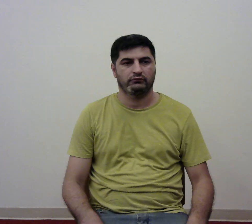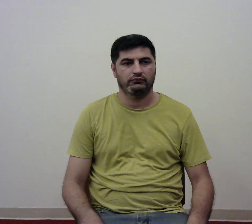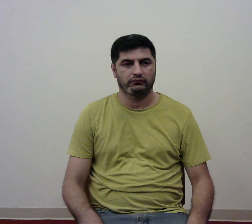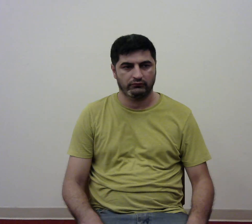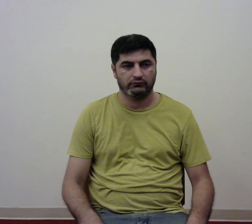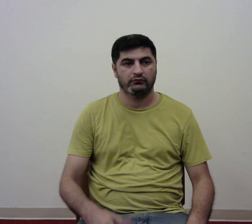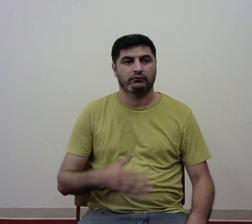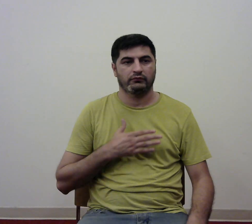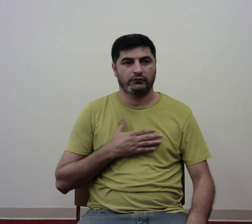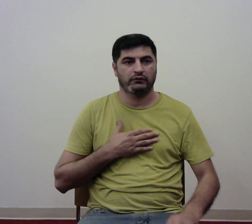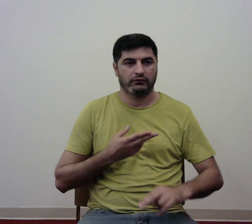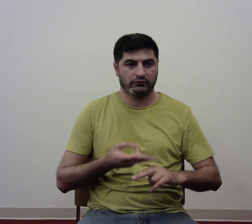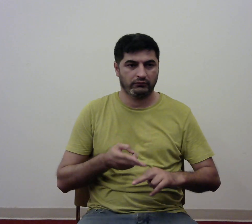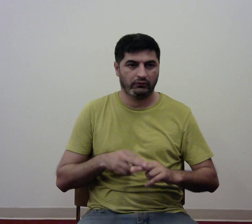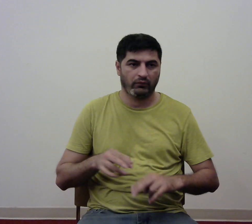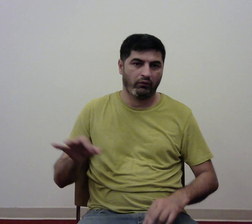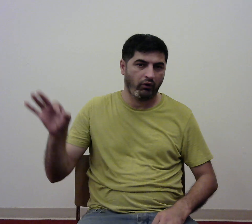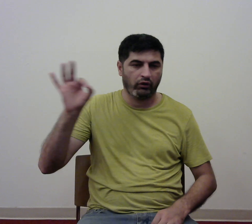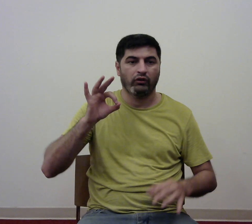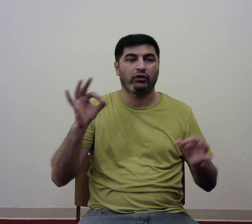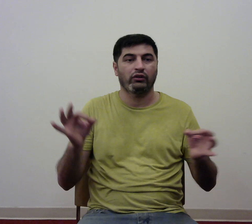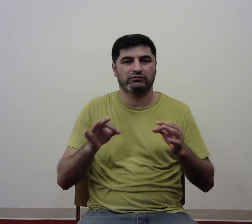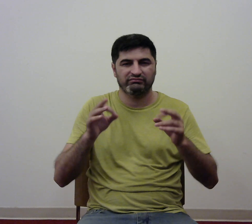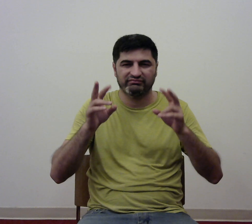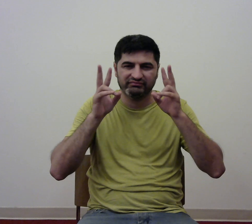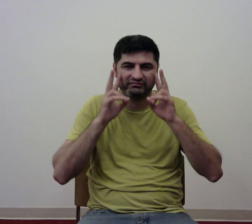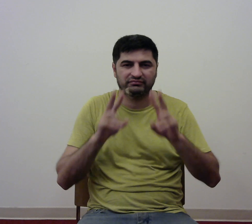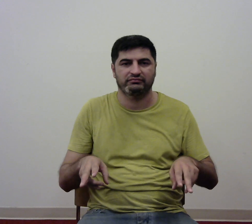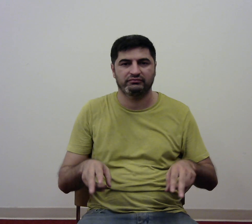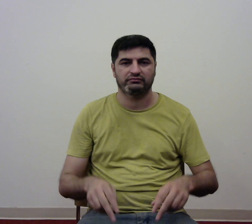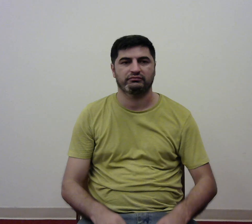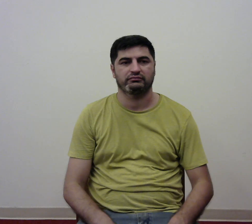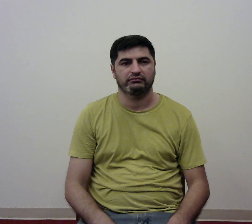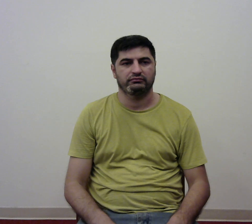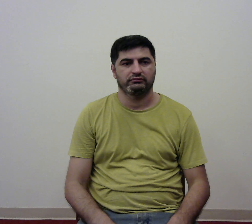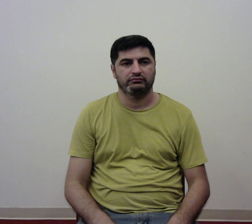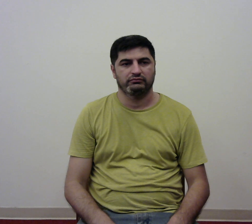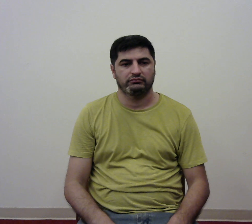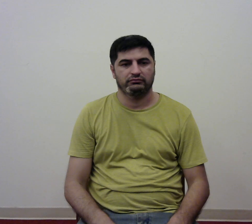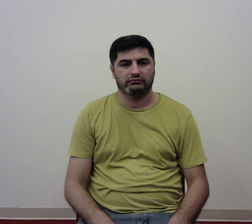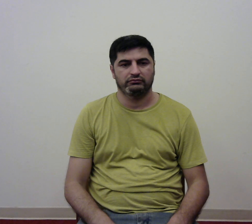Mən bu barədə heç nə bilmirəm